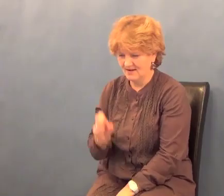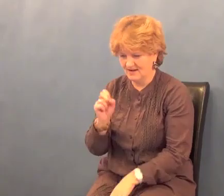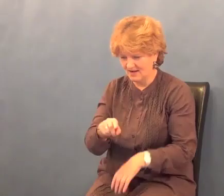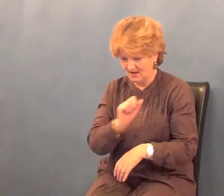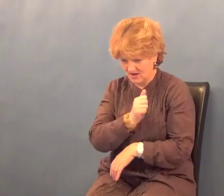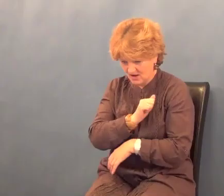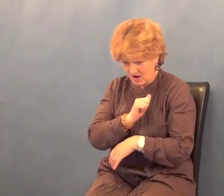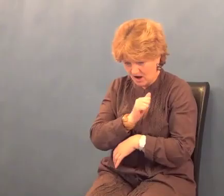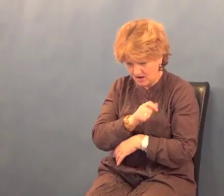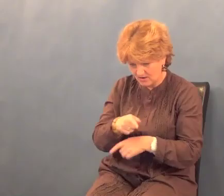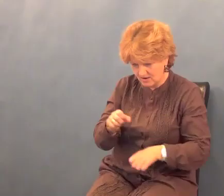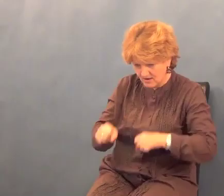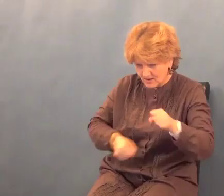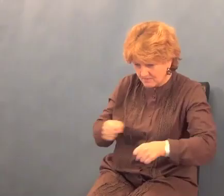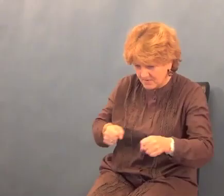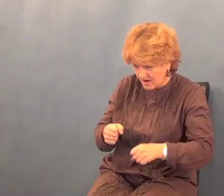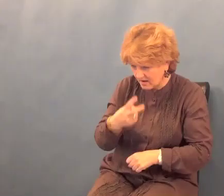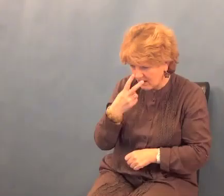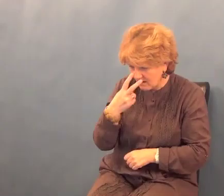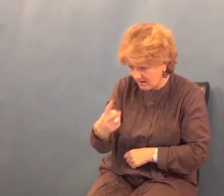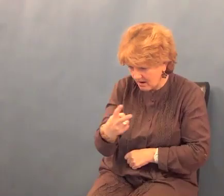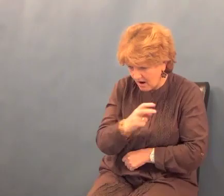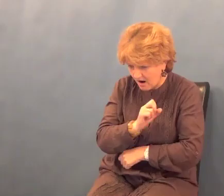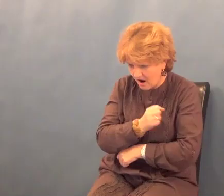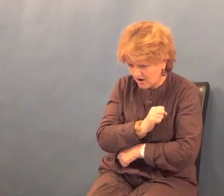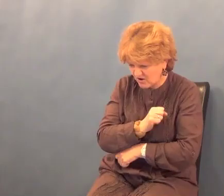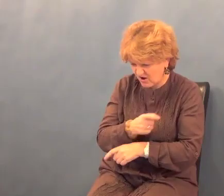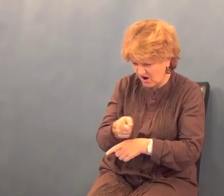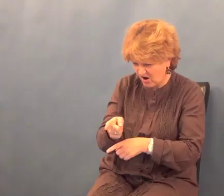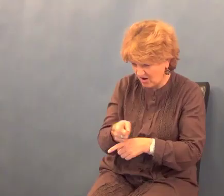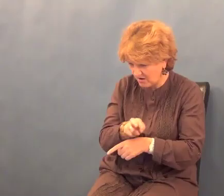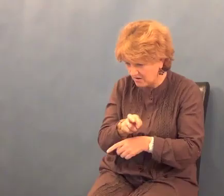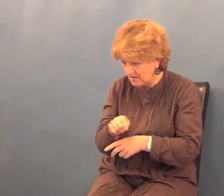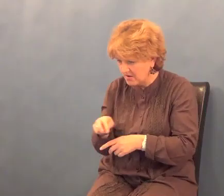Jest okno, on biegnie i zauważa przez okno, że...